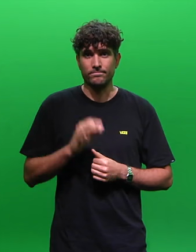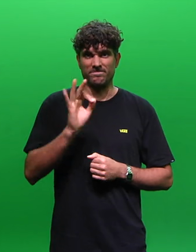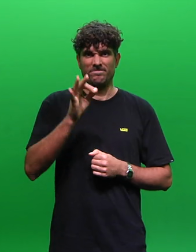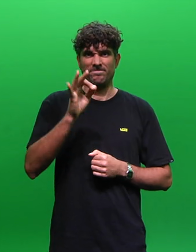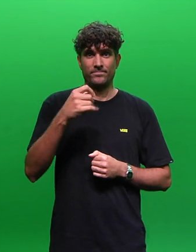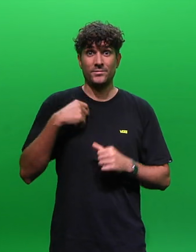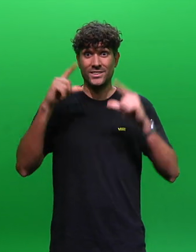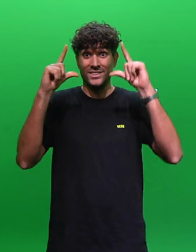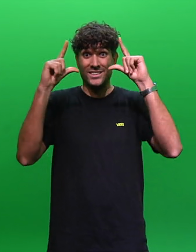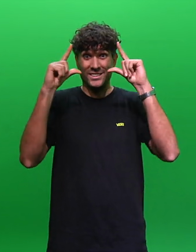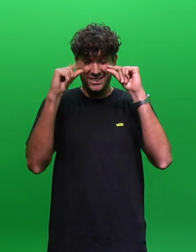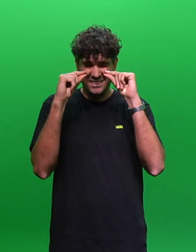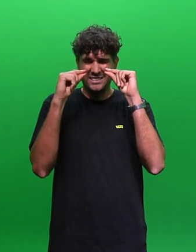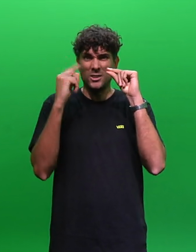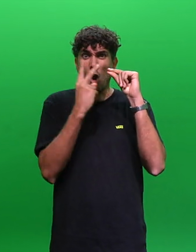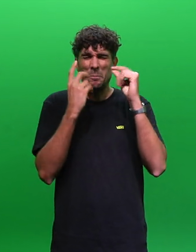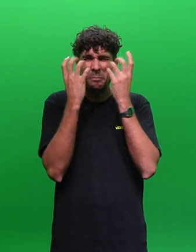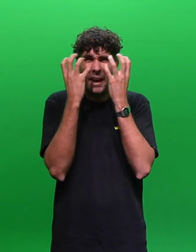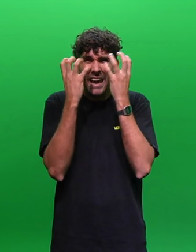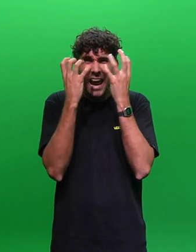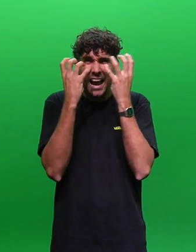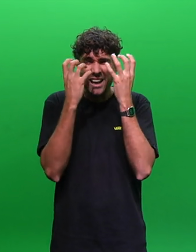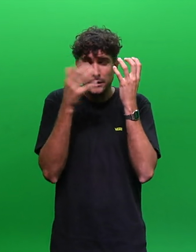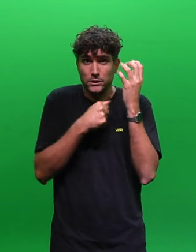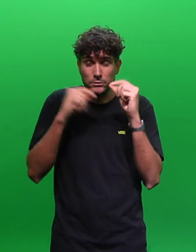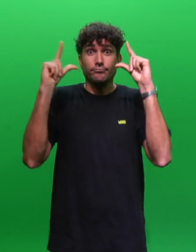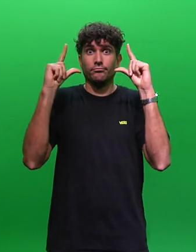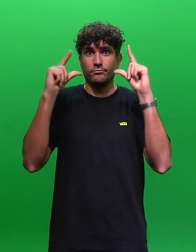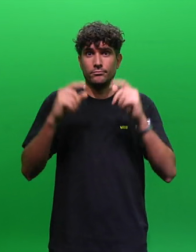Sí, quan tanco els ulls em piquen, no puc més i els he d'obrir.